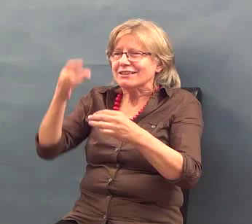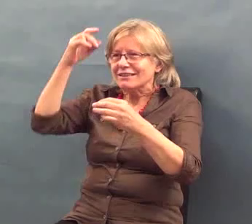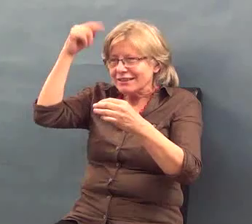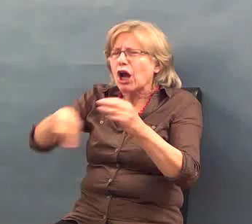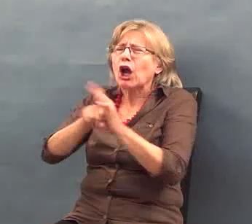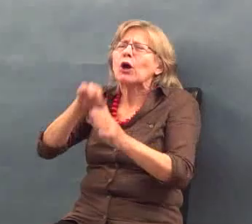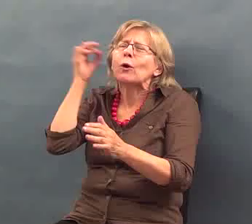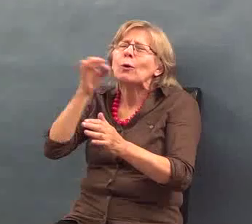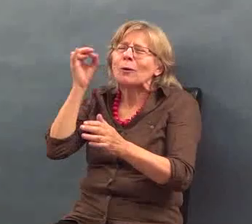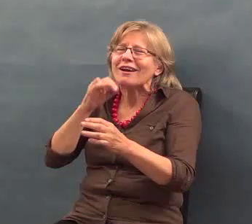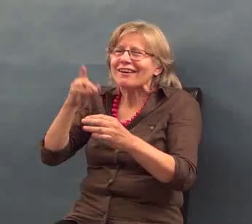Spadła na dół razem z kotem.